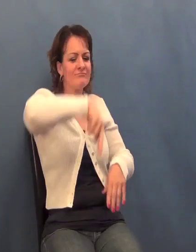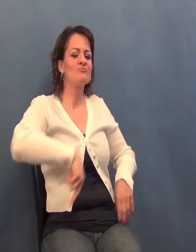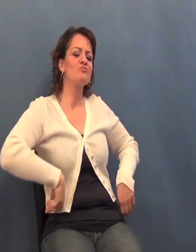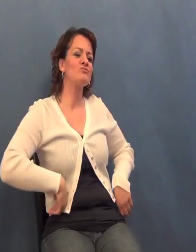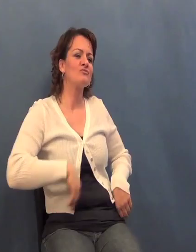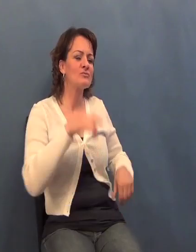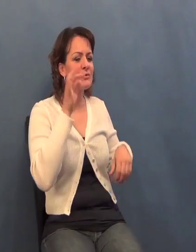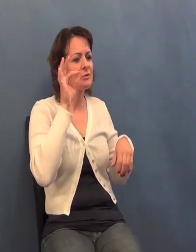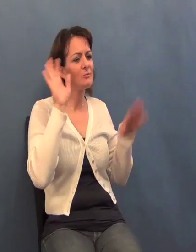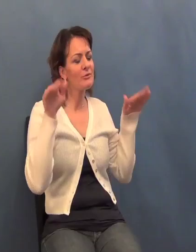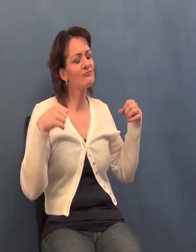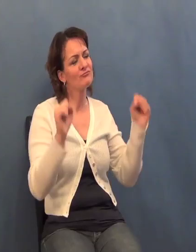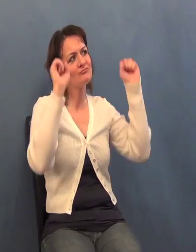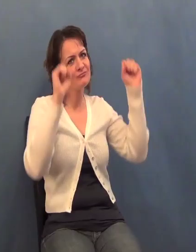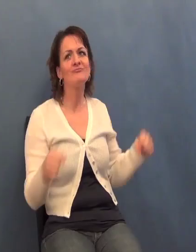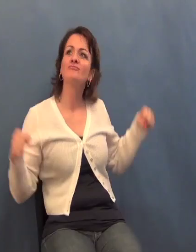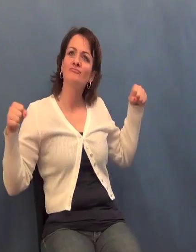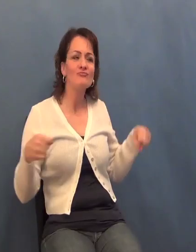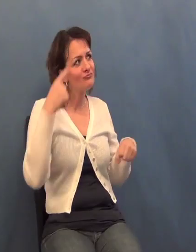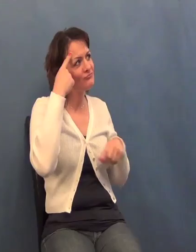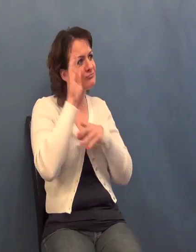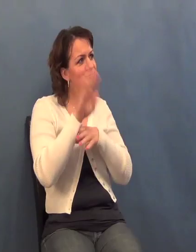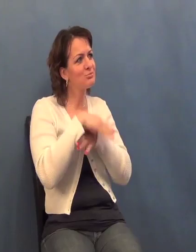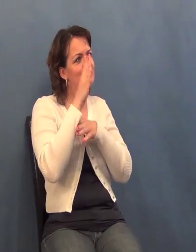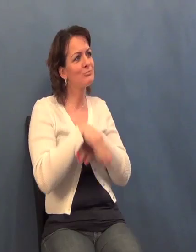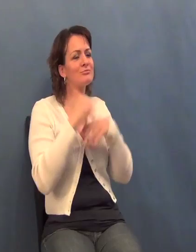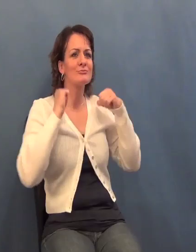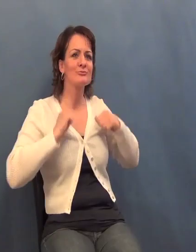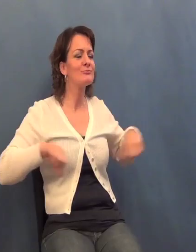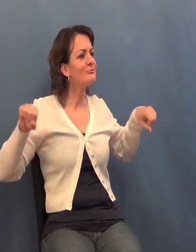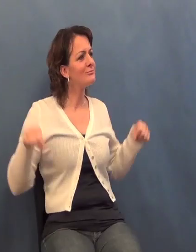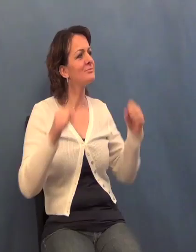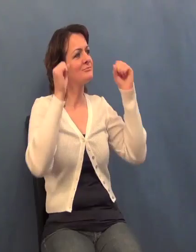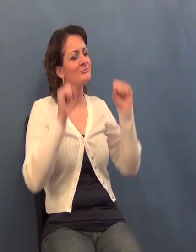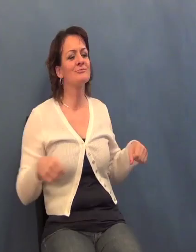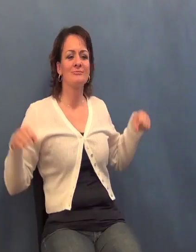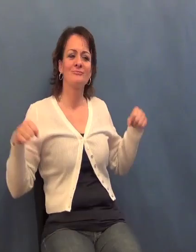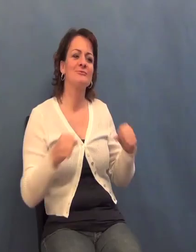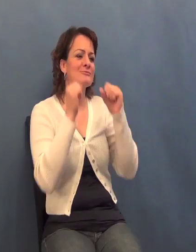Ptak huśta się, jest spokojny, kręci głową.